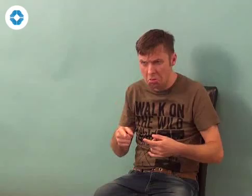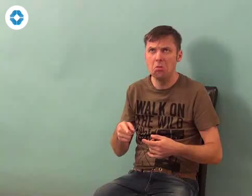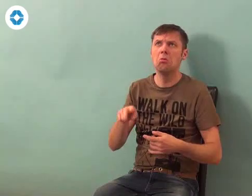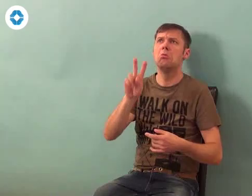Spojrzał do góry.